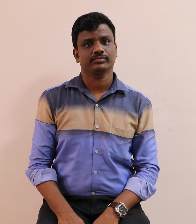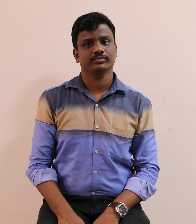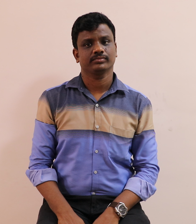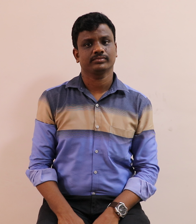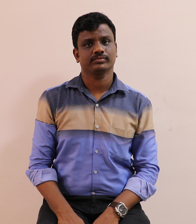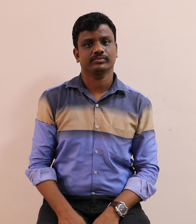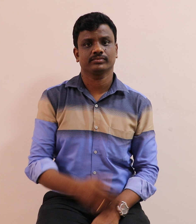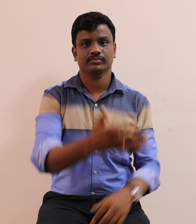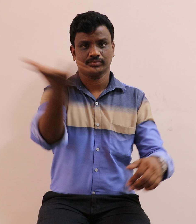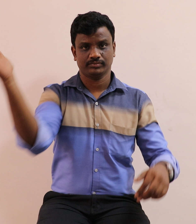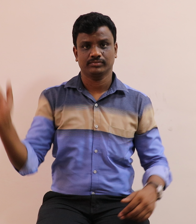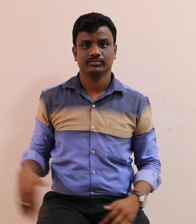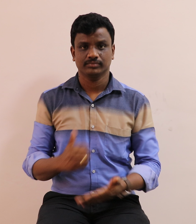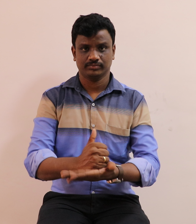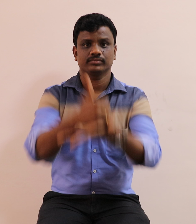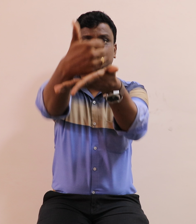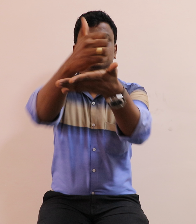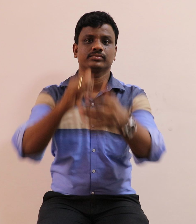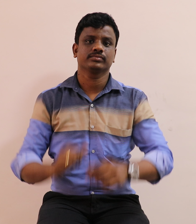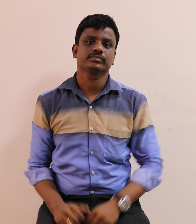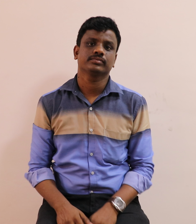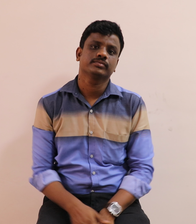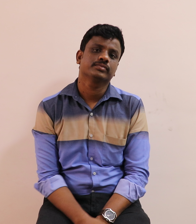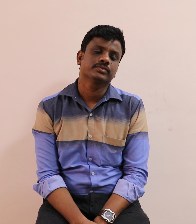we are all with you